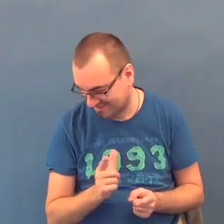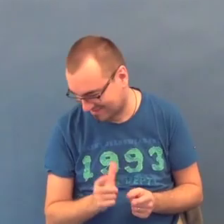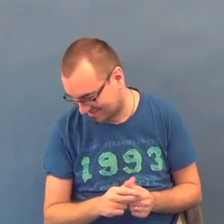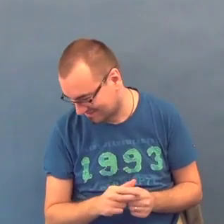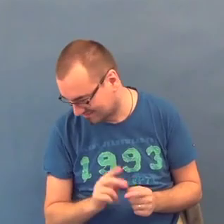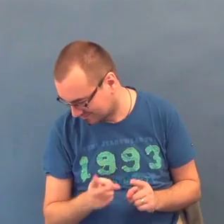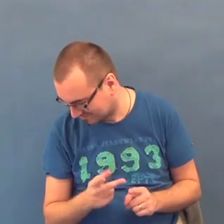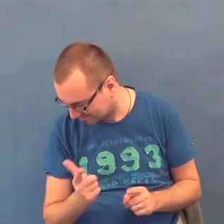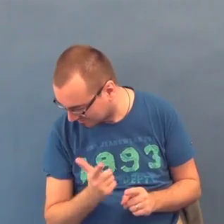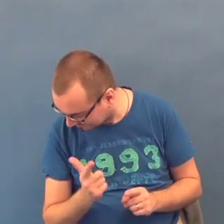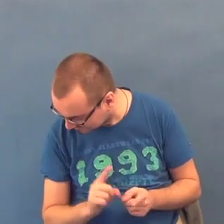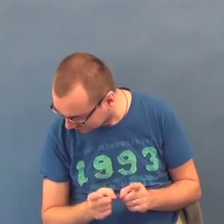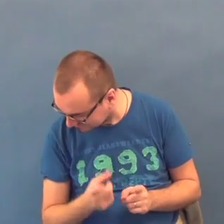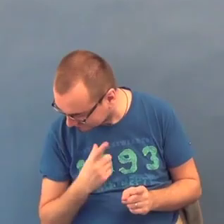A drugie spotkanie... Aha.